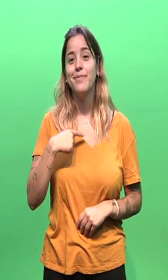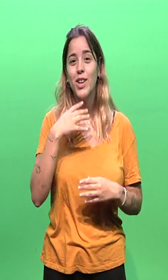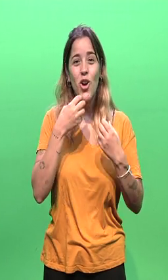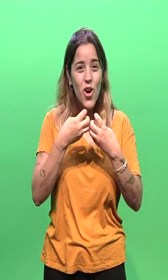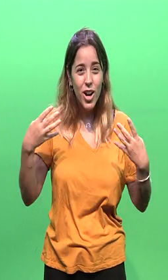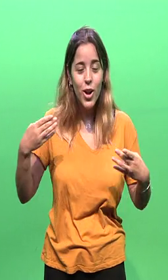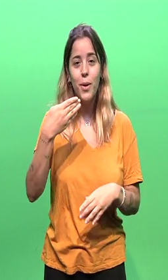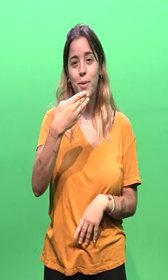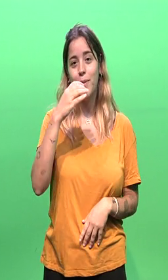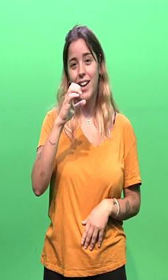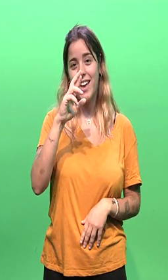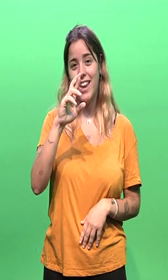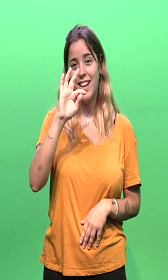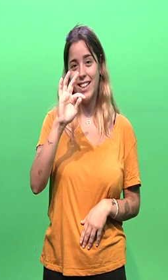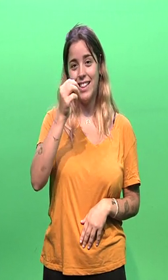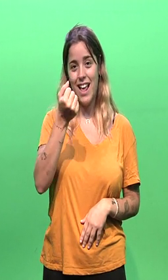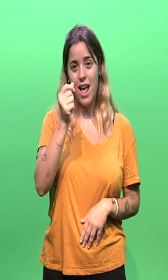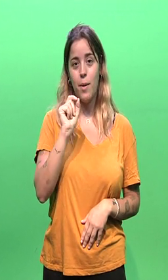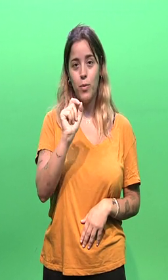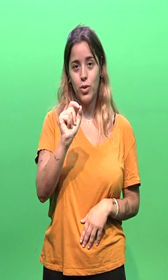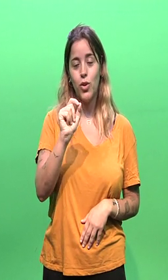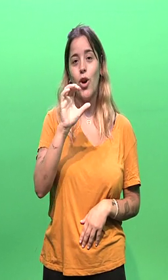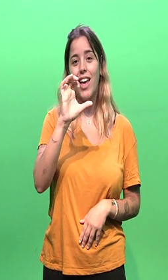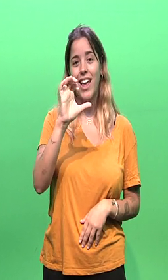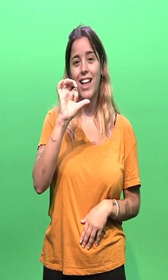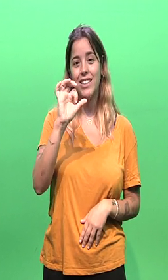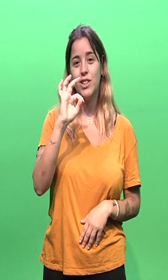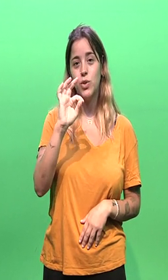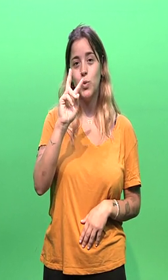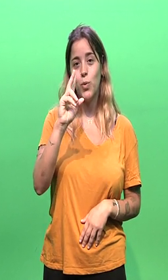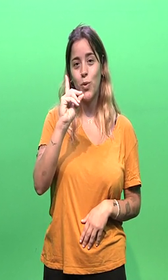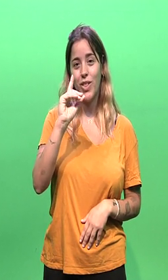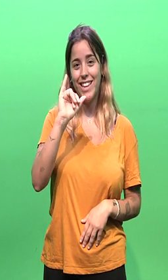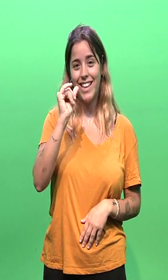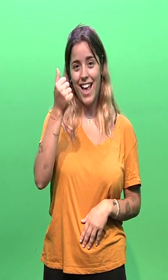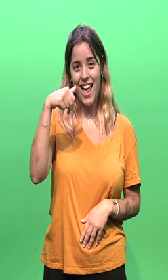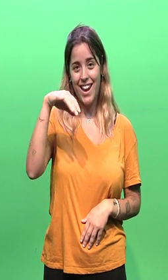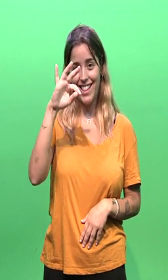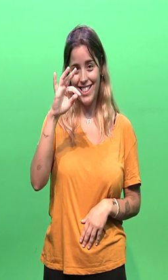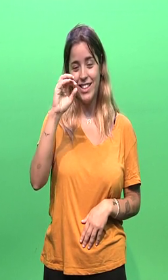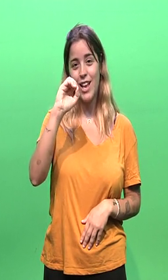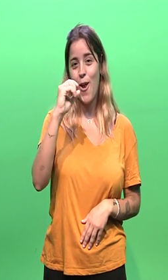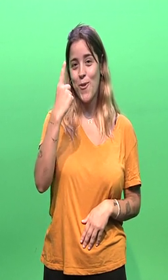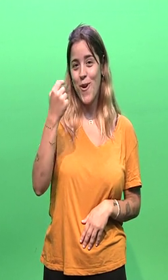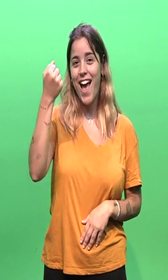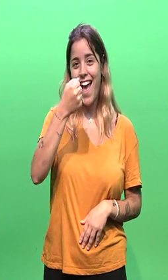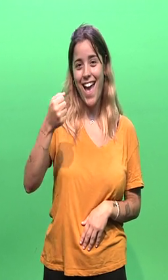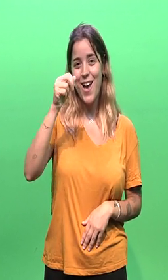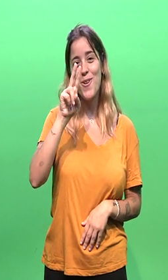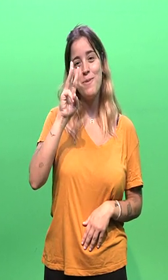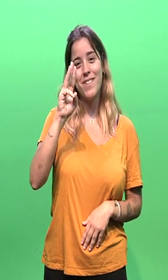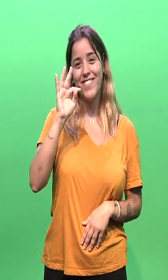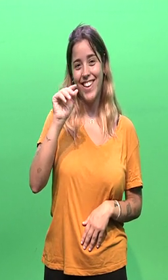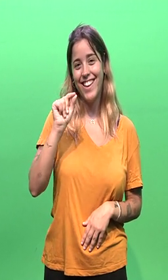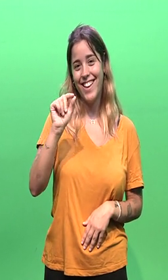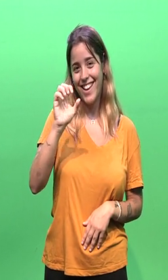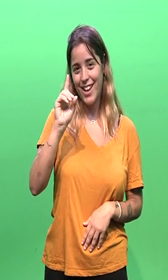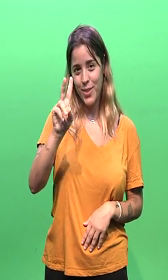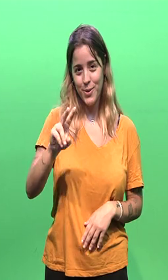El meu correu és berta punt estudiant zero u, arrova upf punt edu.